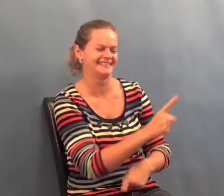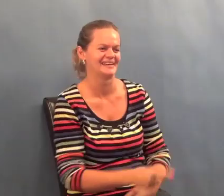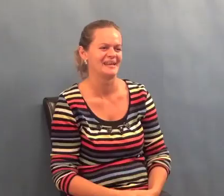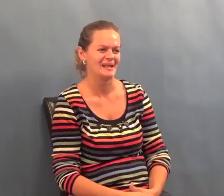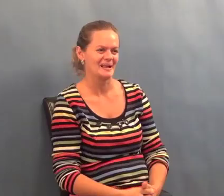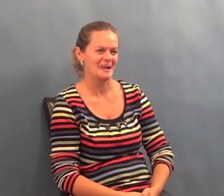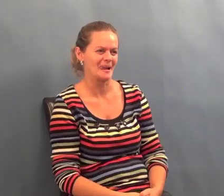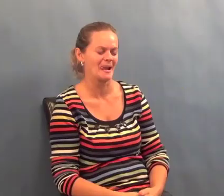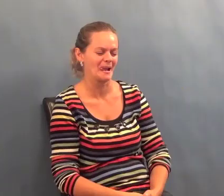Zegar strzelił wskazówką.